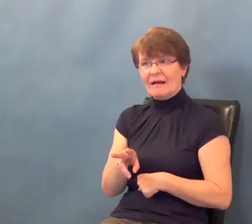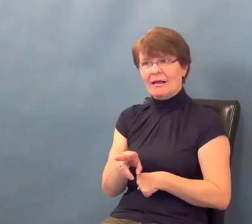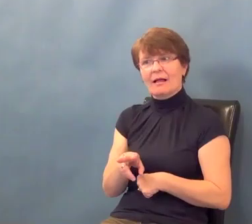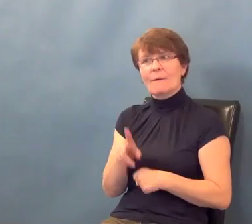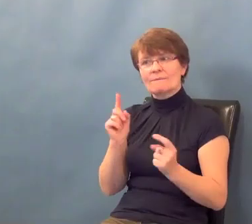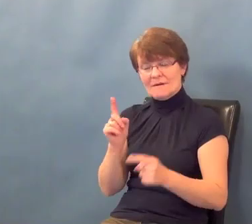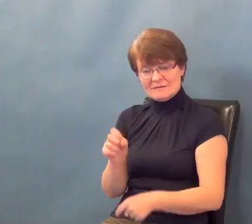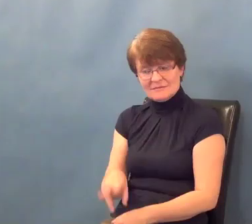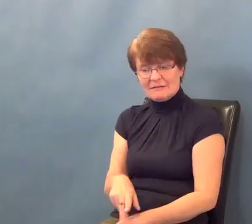Trzeba uważać.